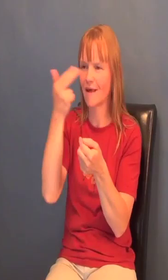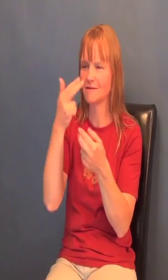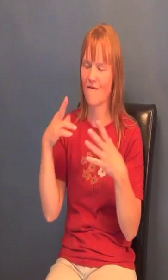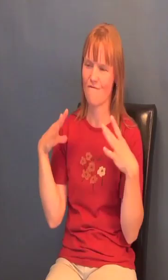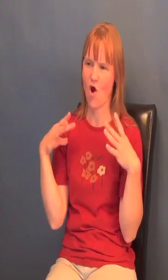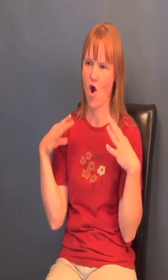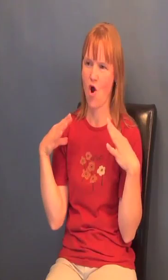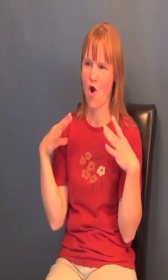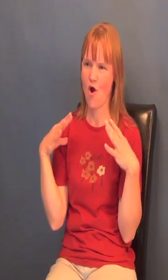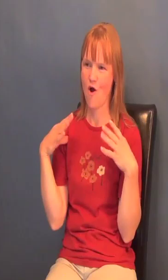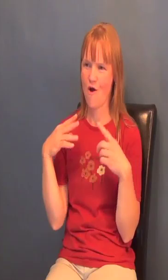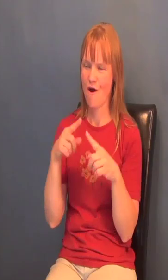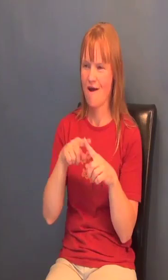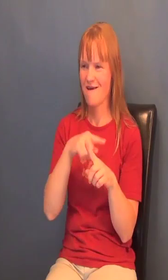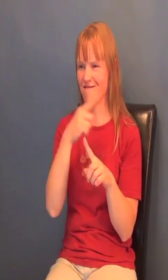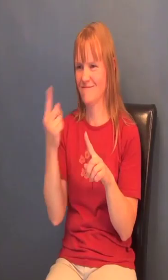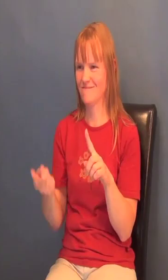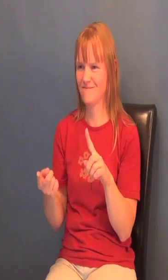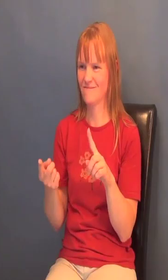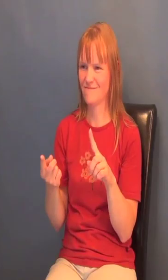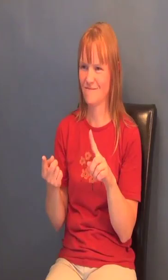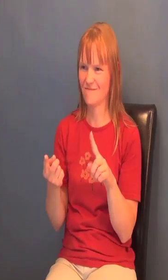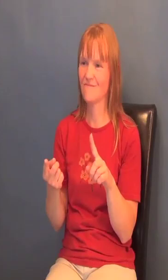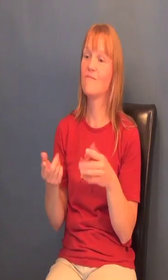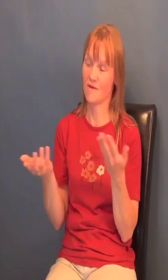A niedziela jest wolna, przez cały dzień.